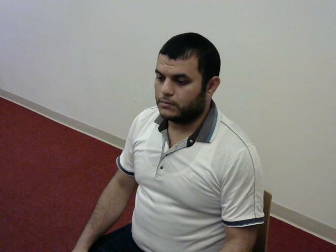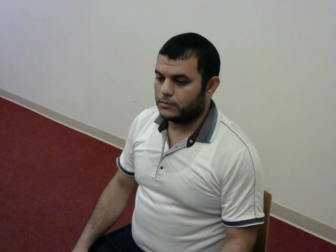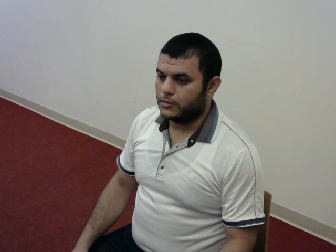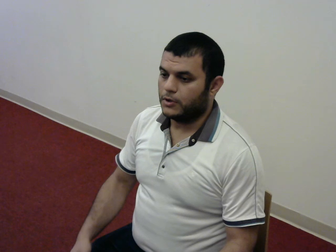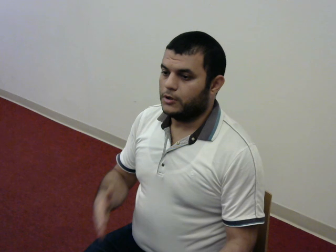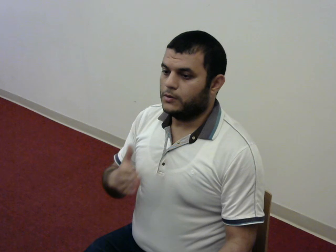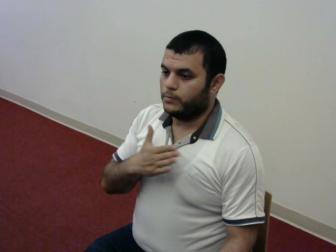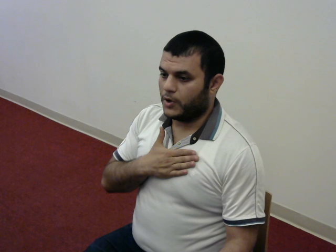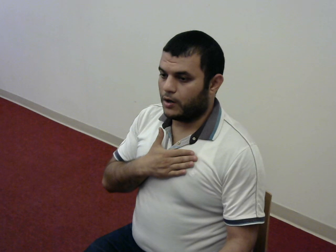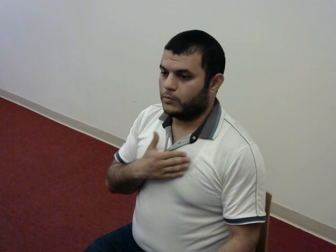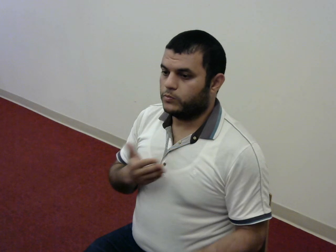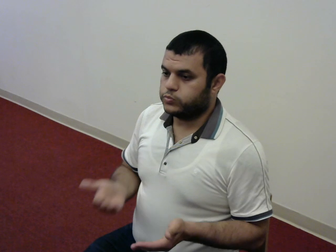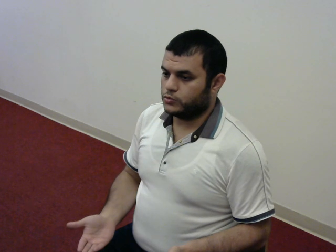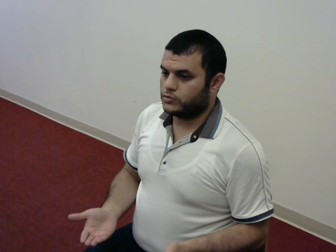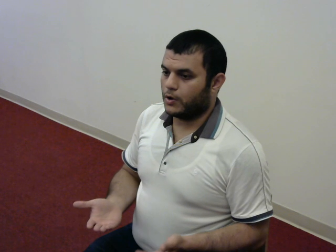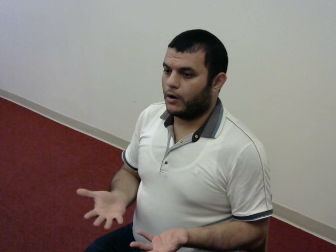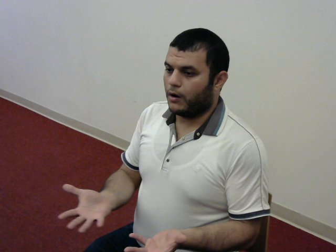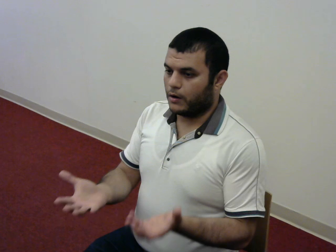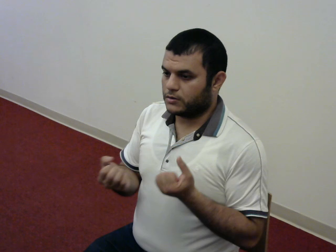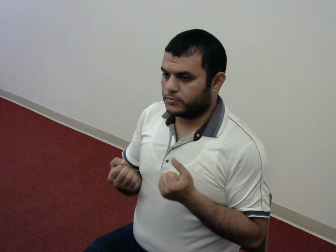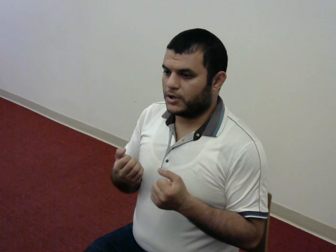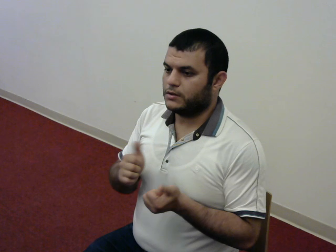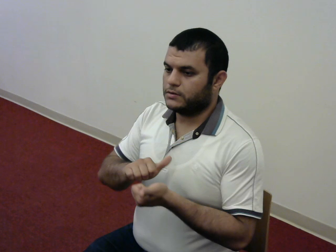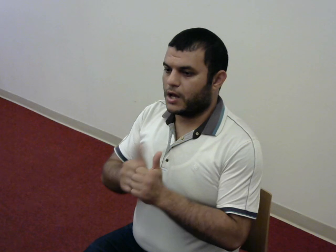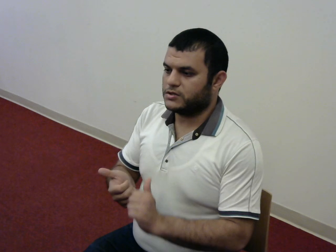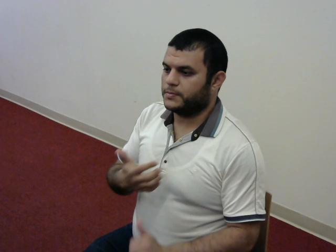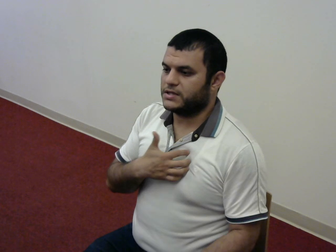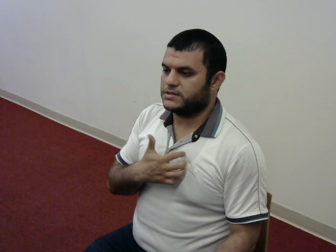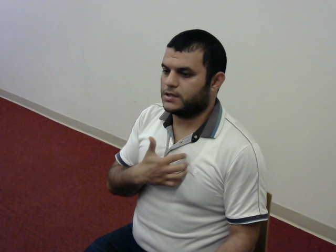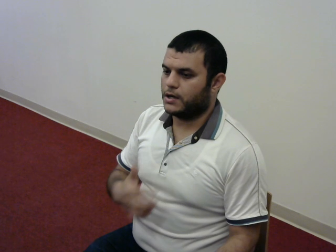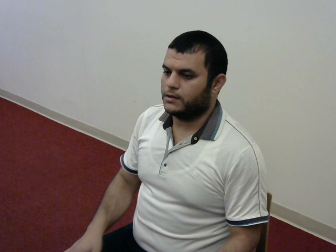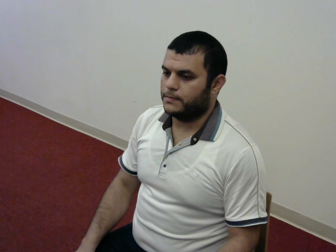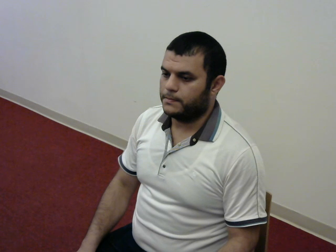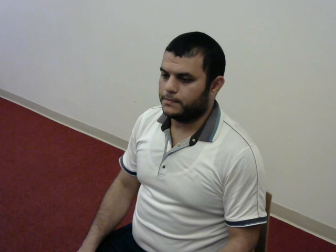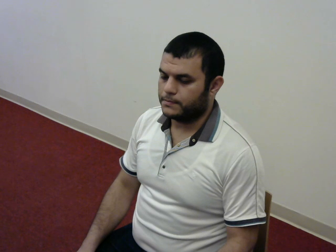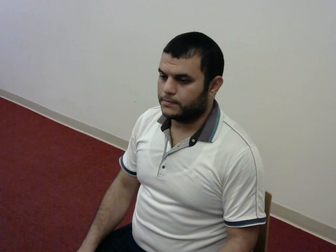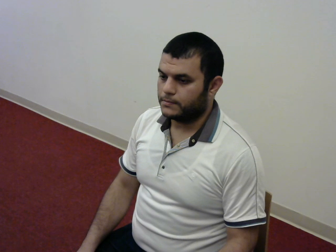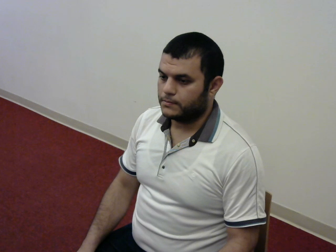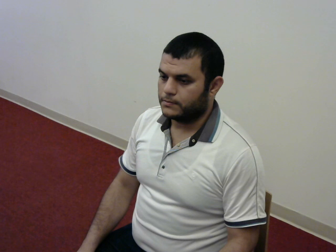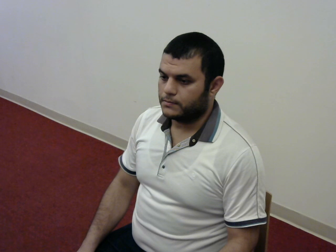Mən buradan aldıqlarımı dəyişmək istəyirəm